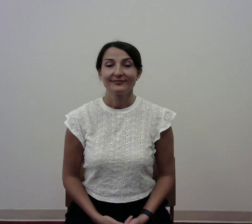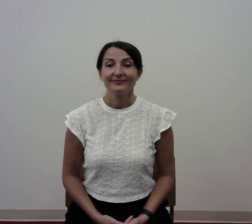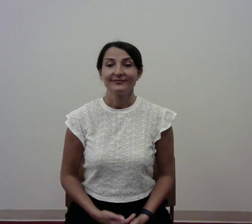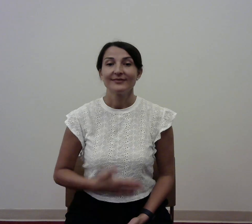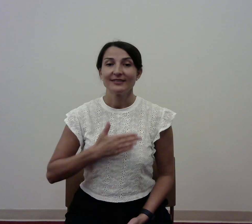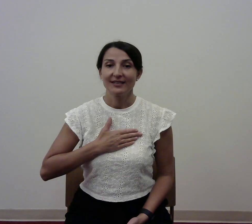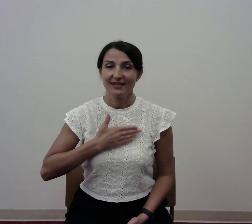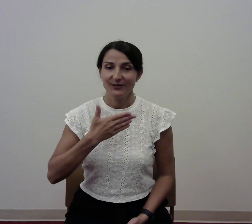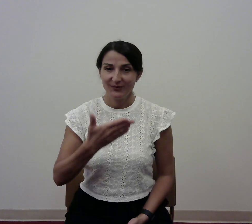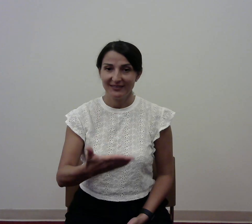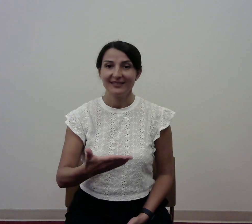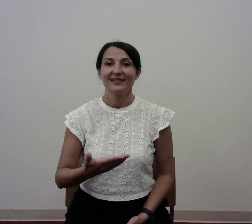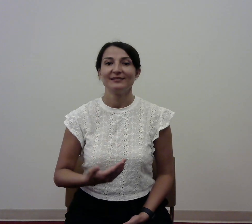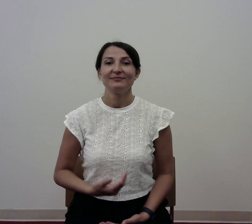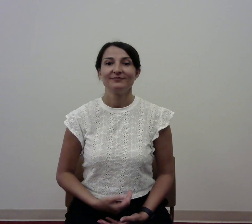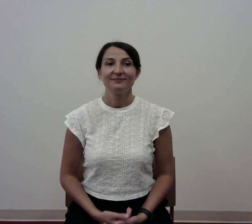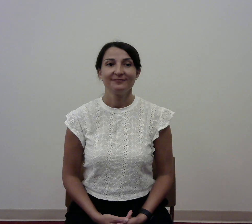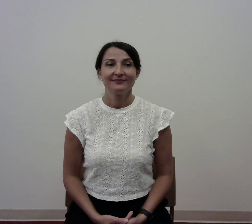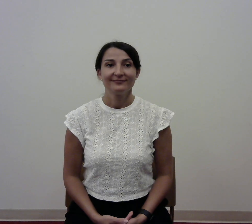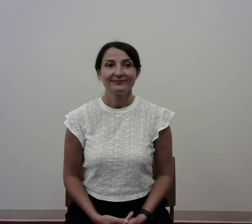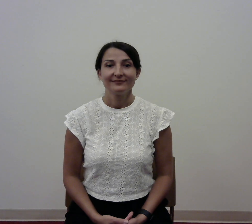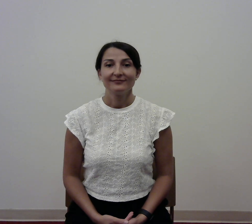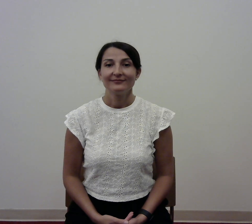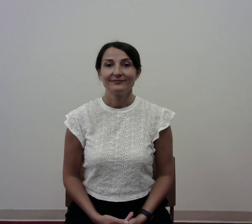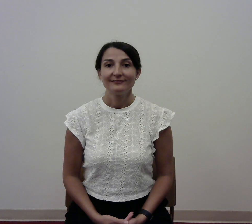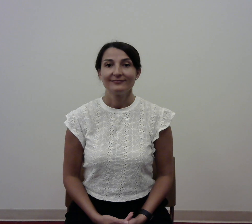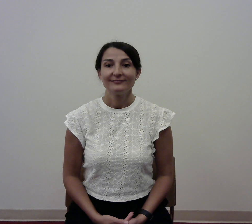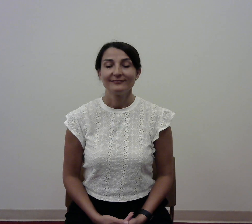Təşəkkür edirəm